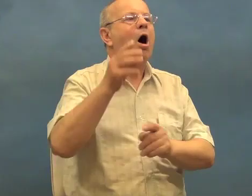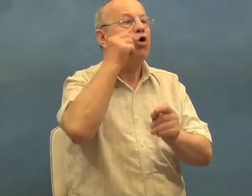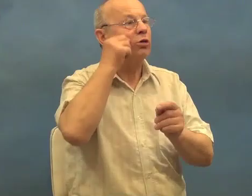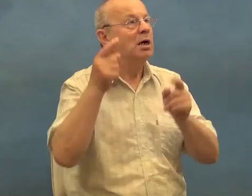Kot...